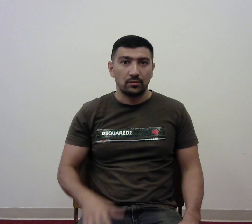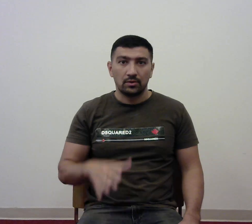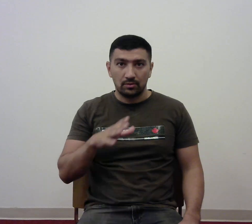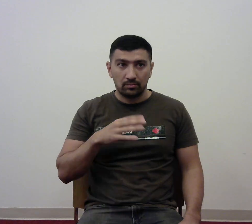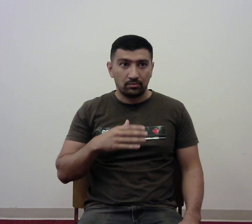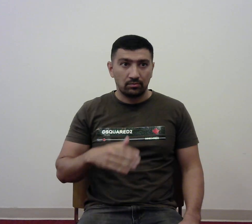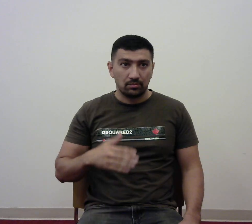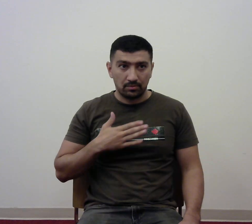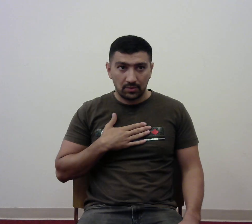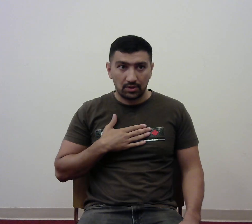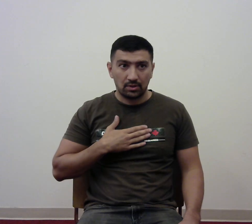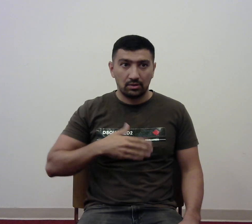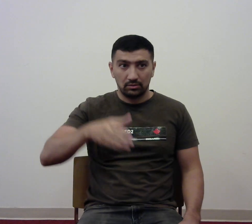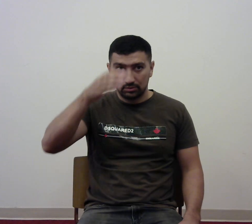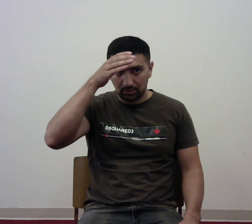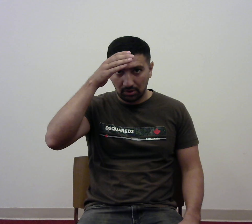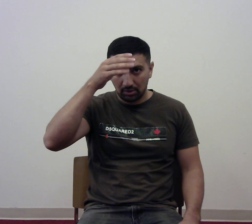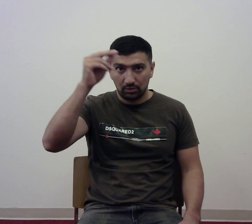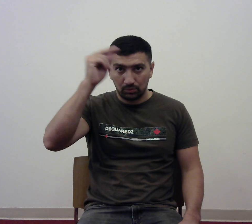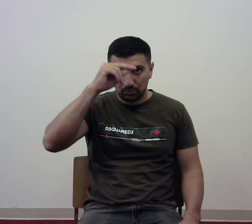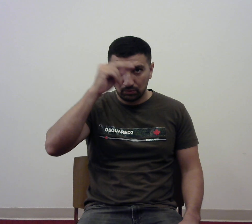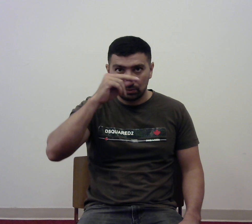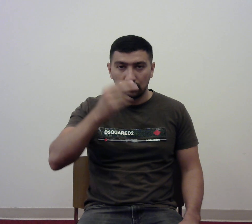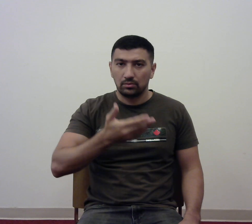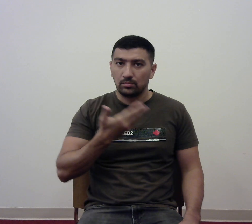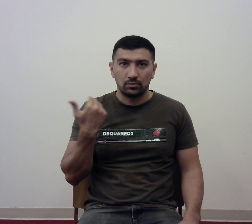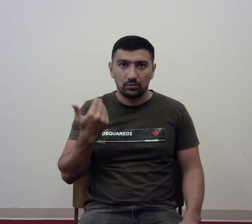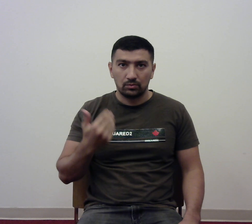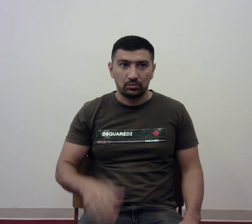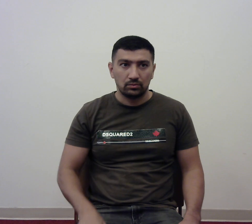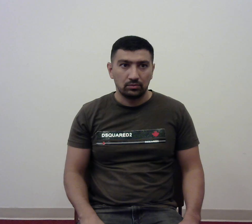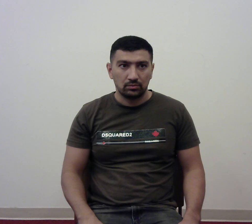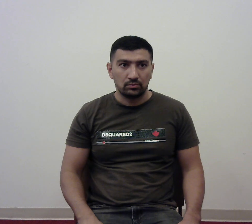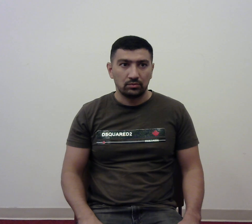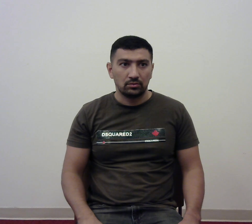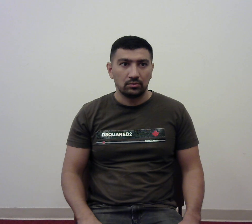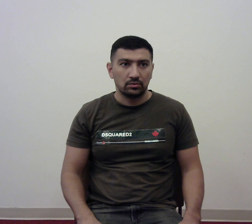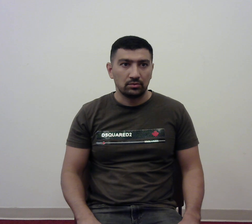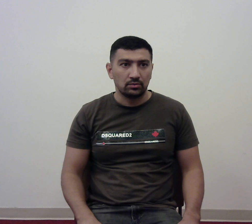Mənim ali təhsilim yoxdur